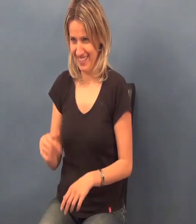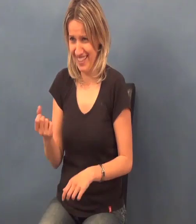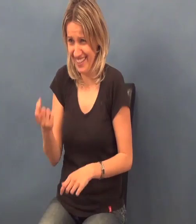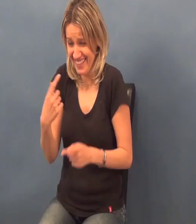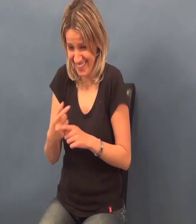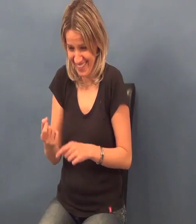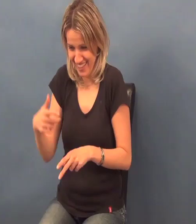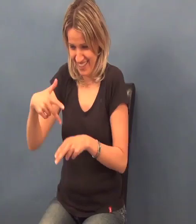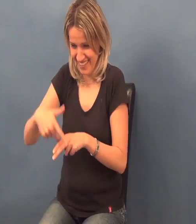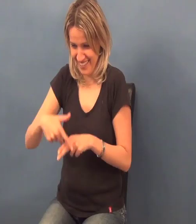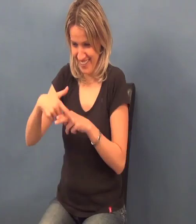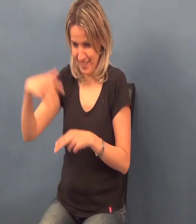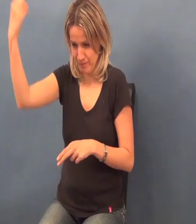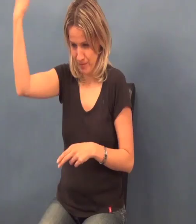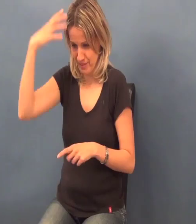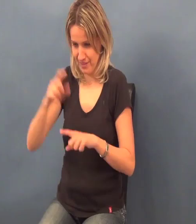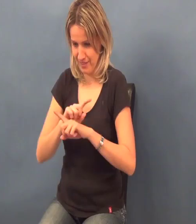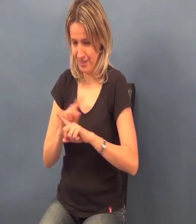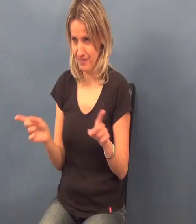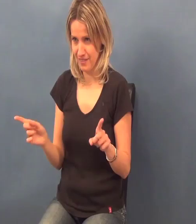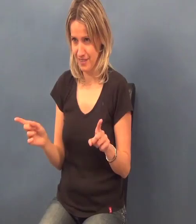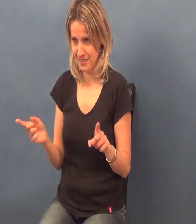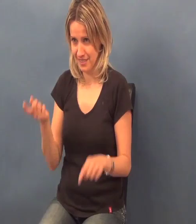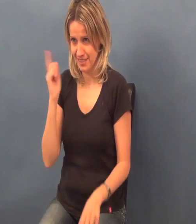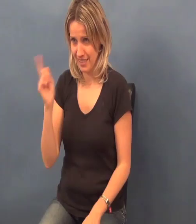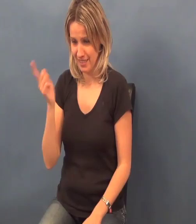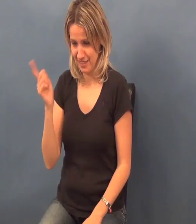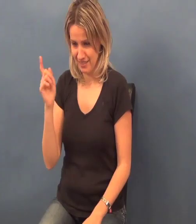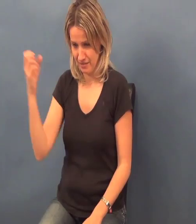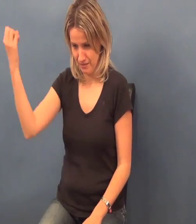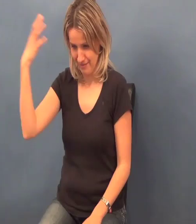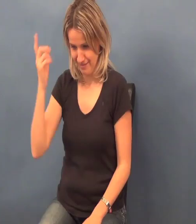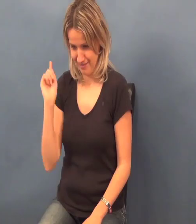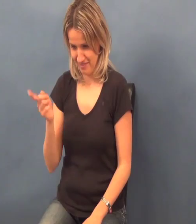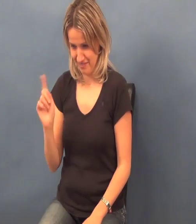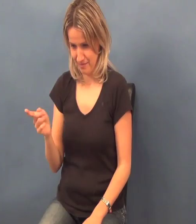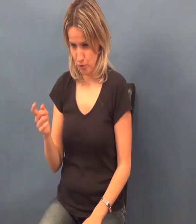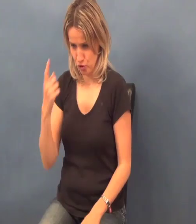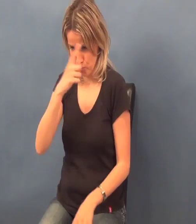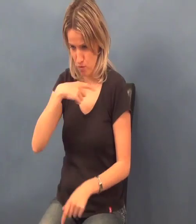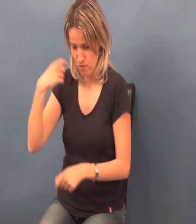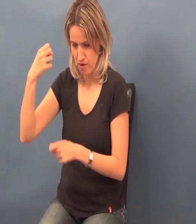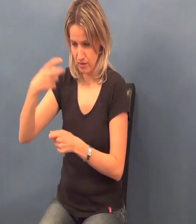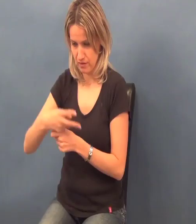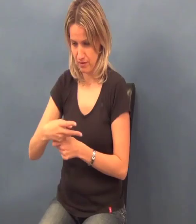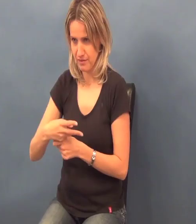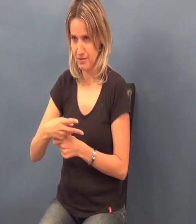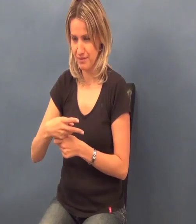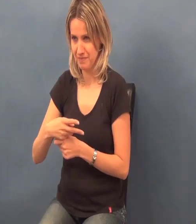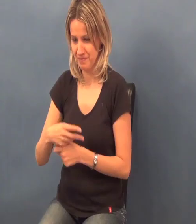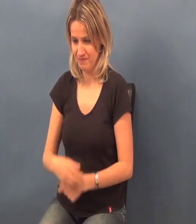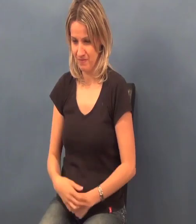To też jest dziwne. Koń ma zakaz brania prysznica, zakaz opalania się.